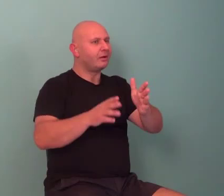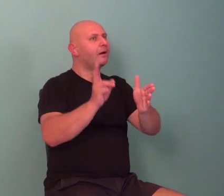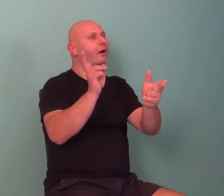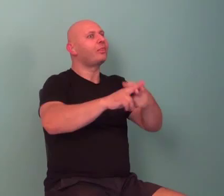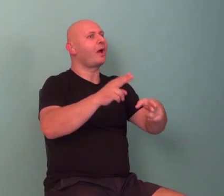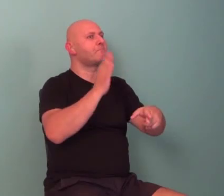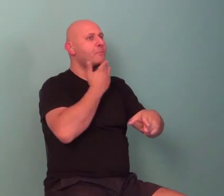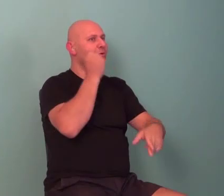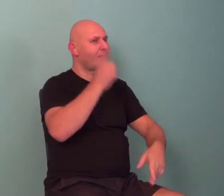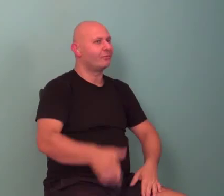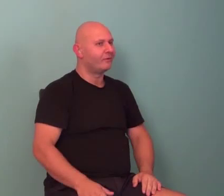Która: po południu, czy rano?